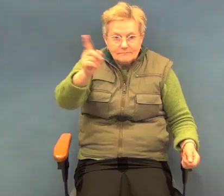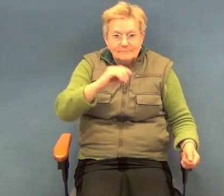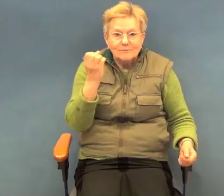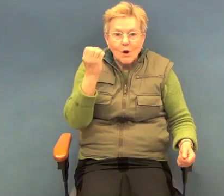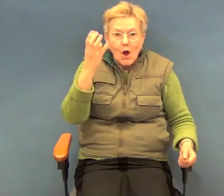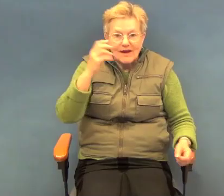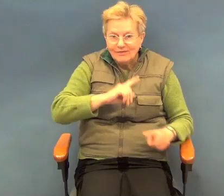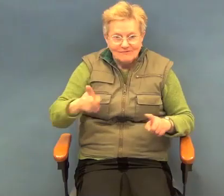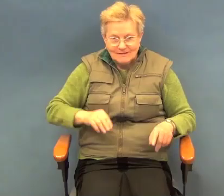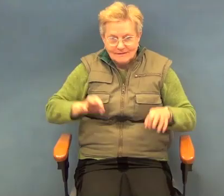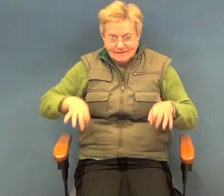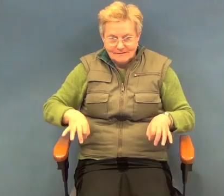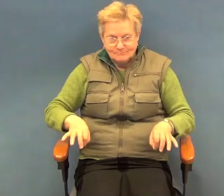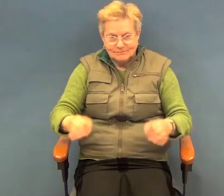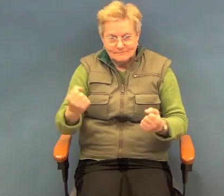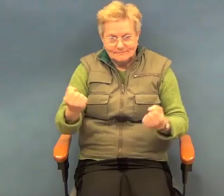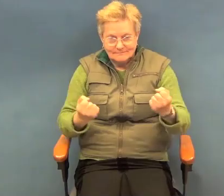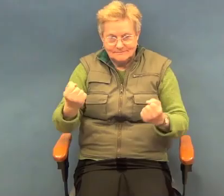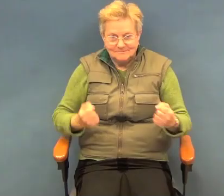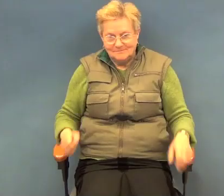Nie wolno wjeżdżać samochodem na tory kolejowe.